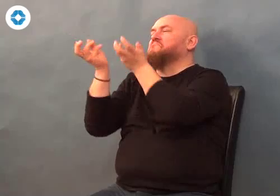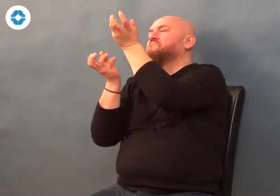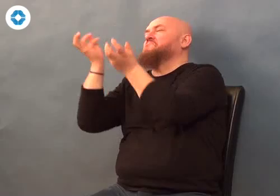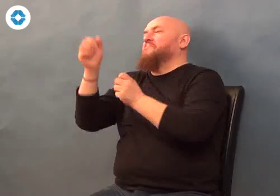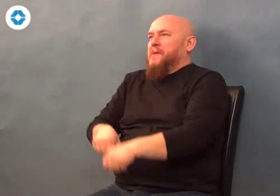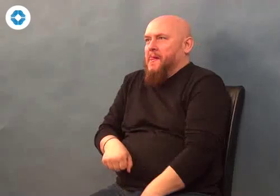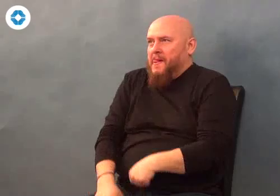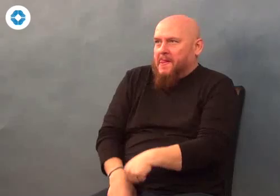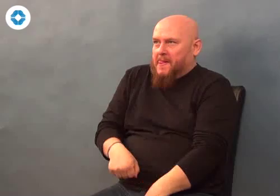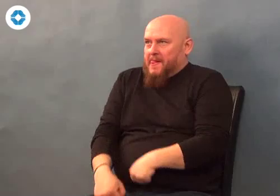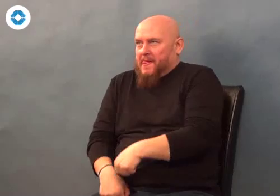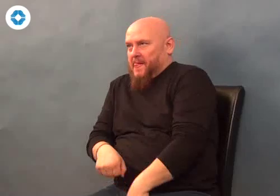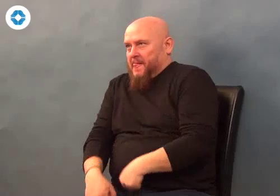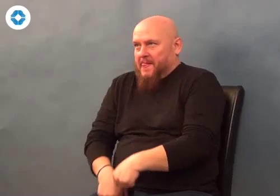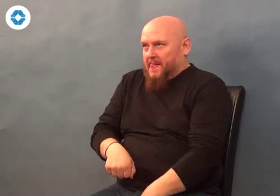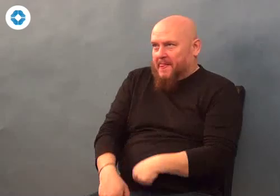Chłopiec jedzie na rowerze.